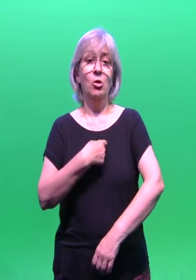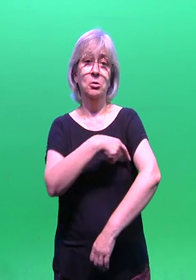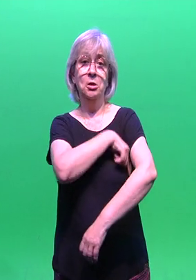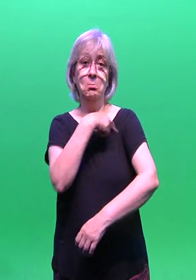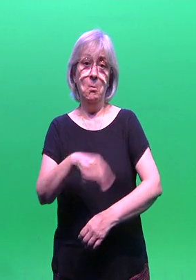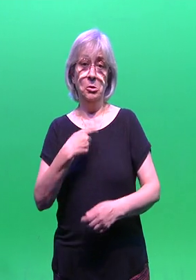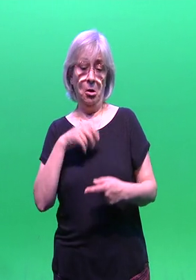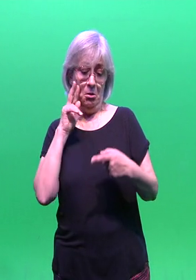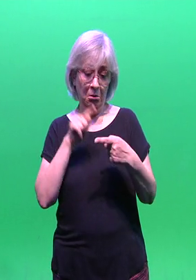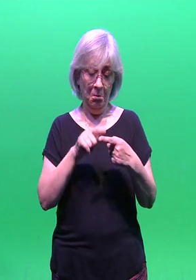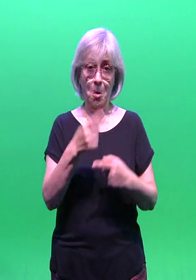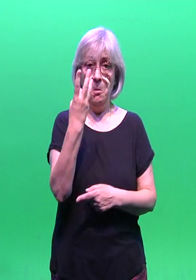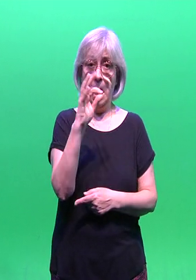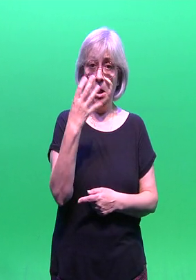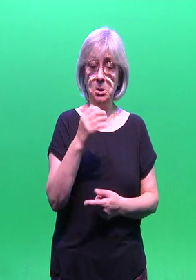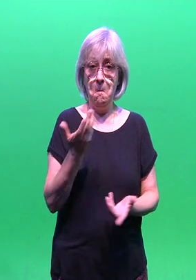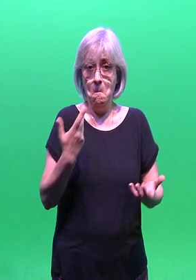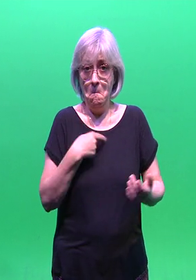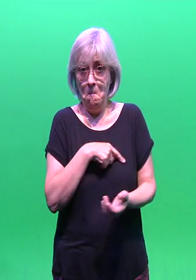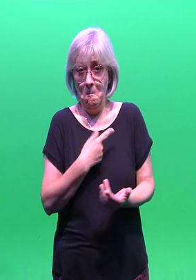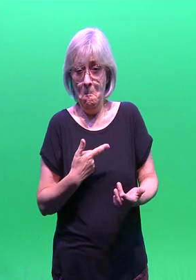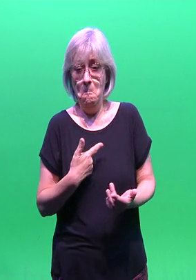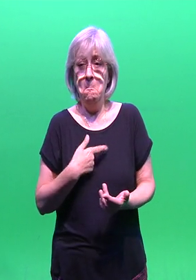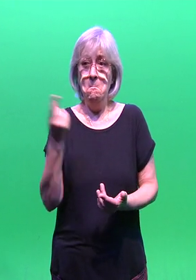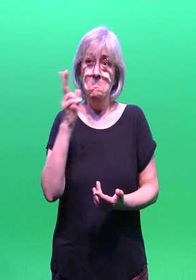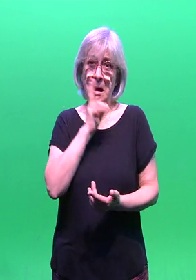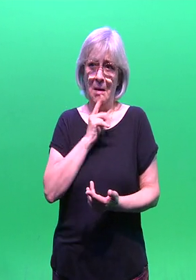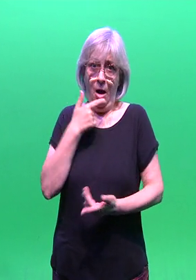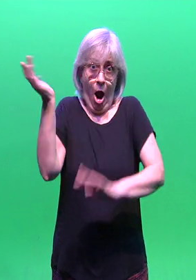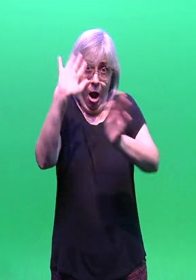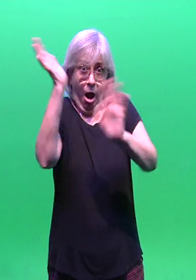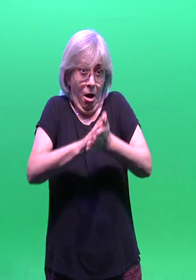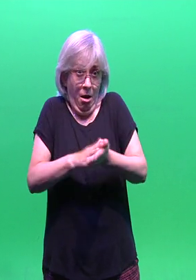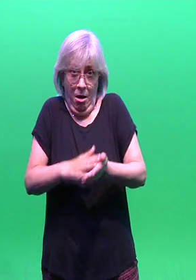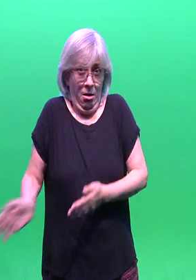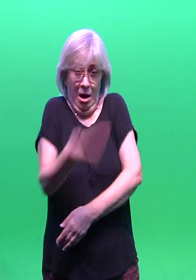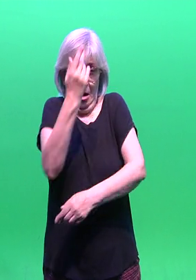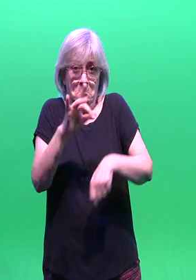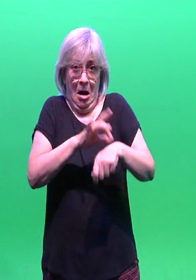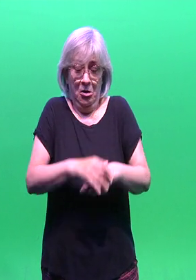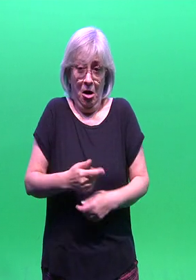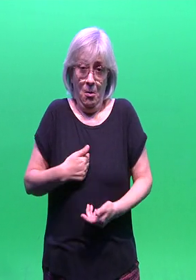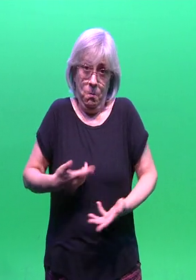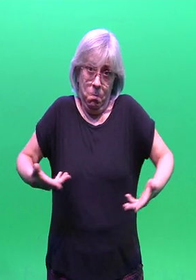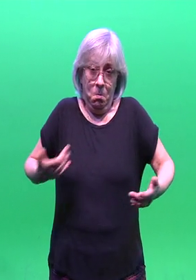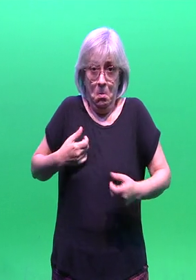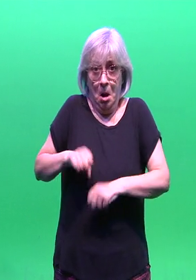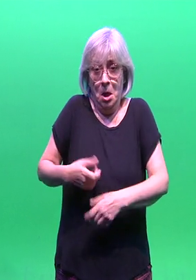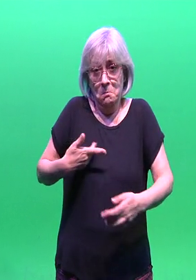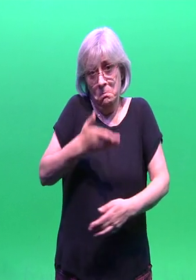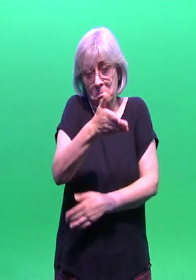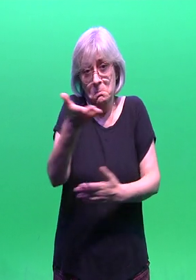Vaig veure que tenia quaranta de febre, vaig pensar que no era important, però la meva mare em va dir que anés al metge ràpidament. Per això he vingut.